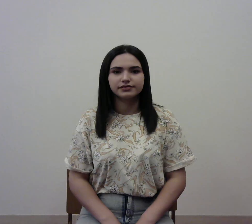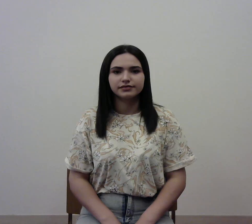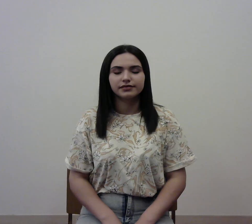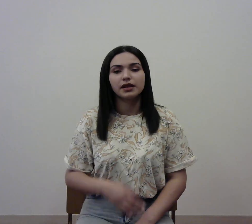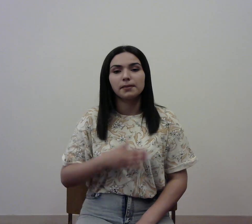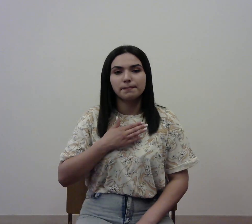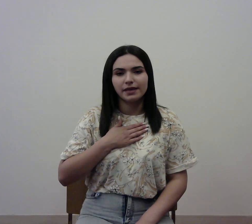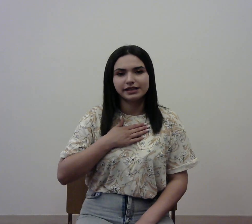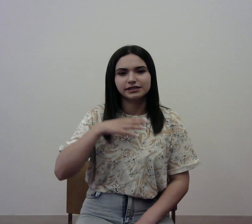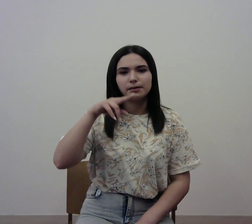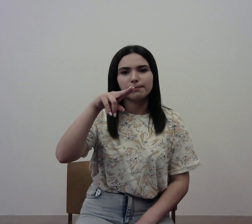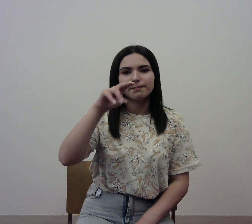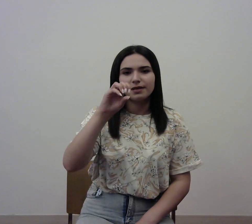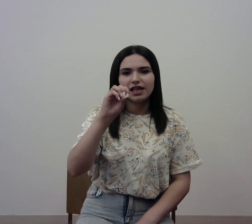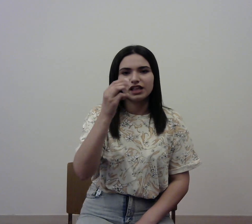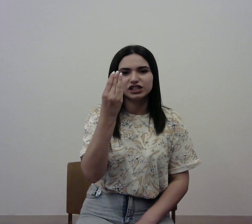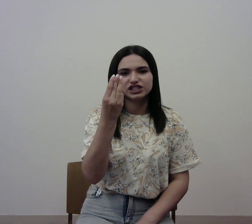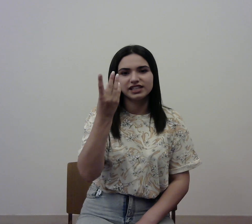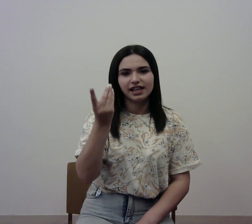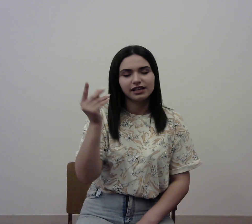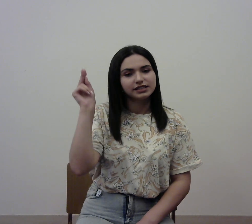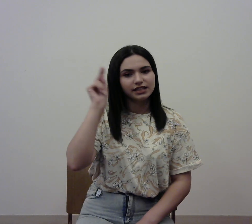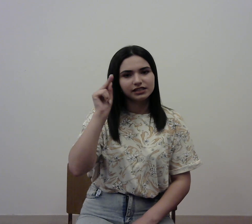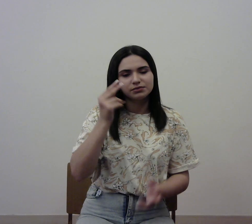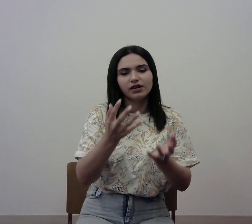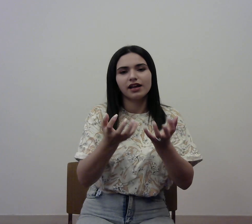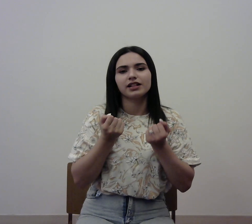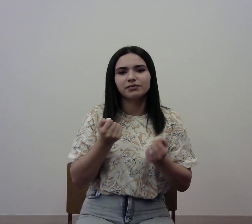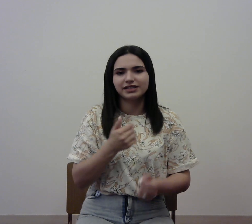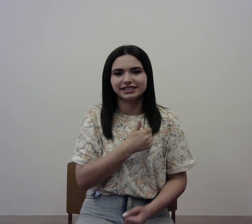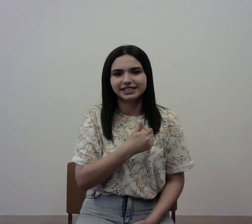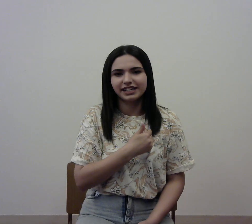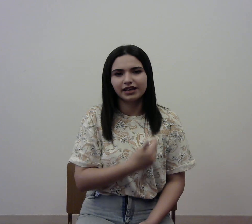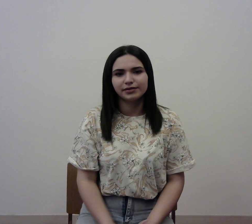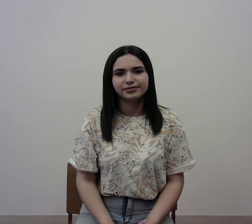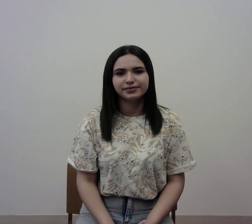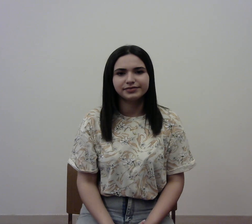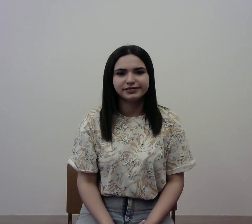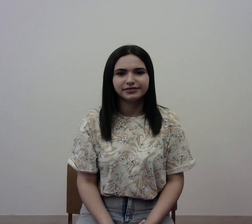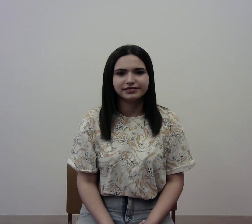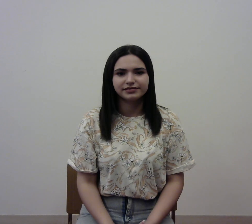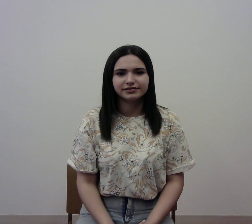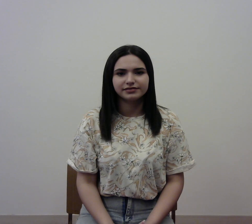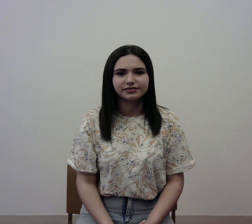Mən peşə təhsili almaq istəyirəm